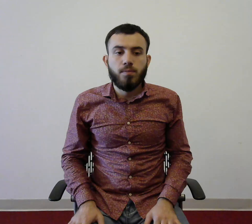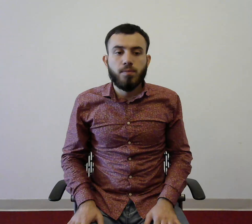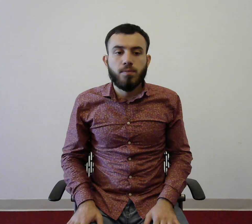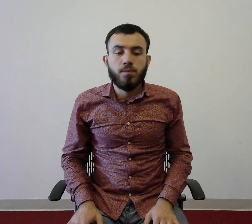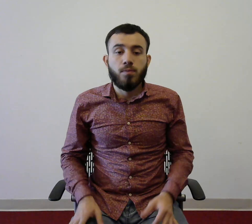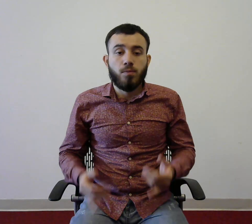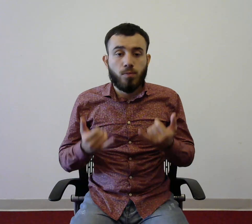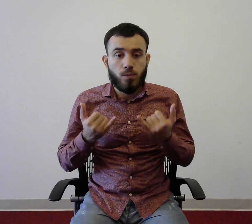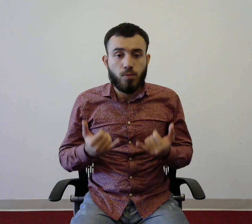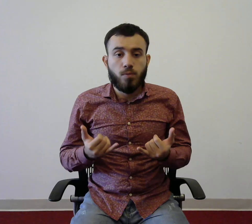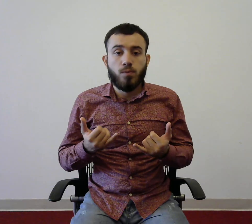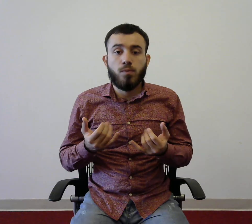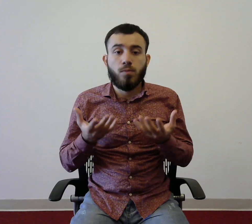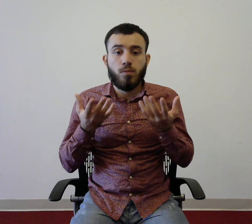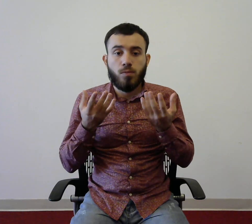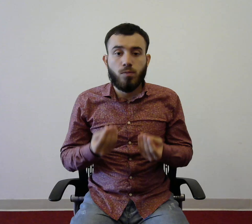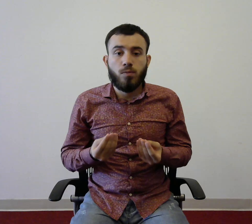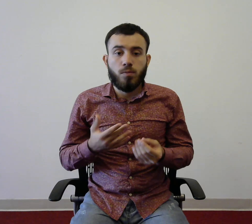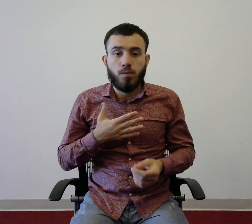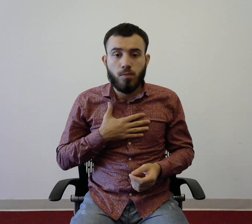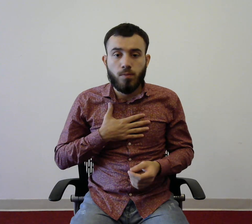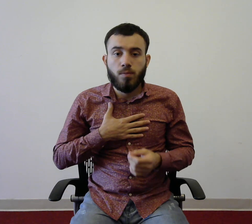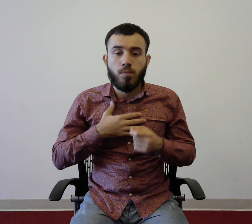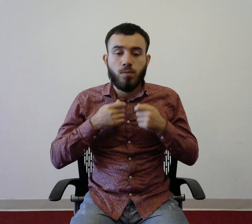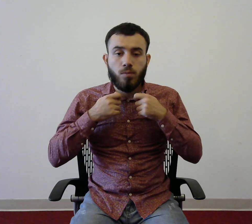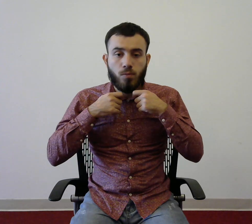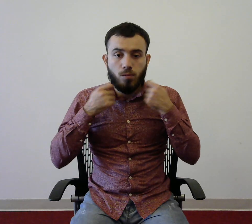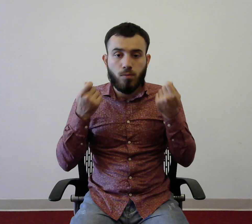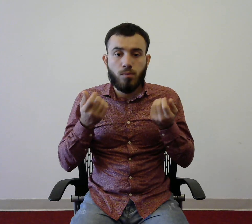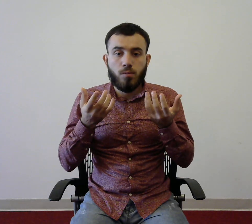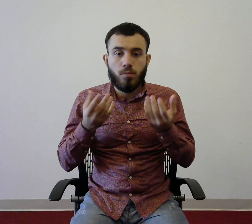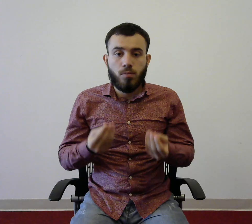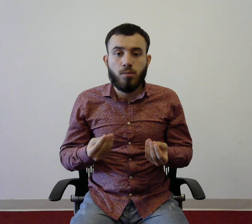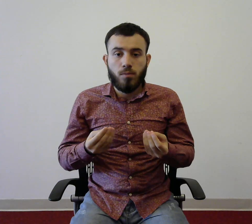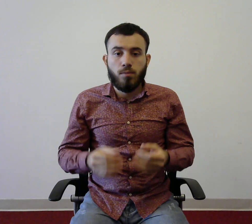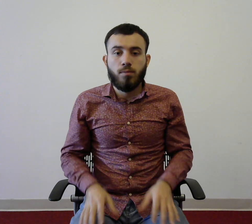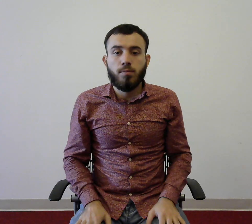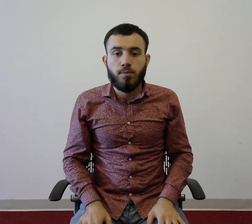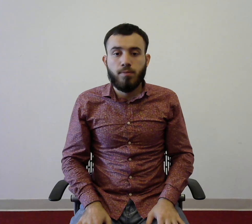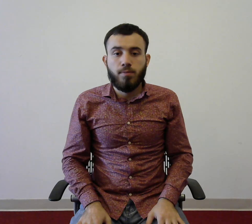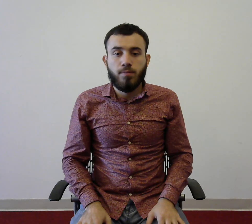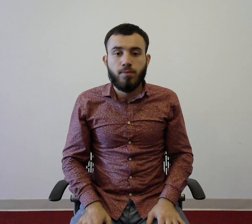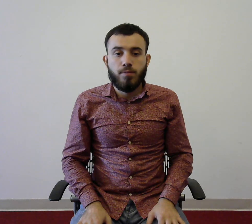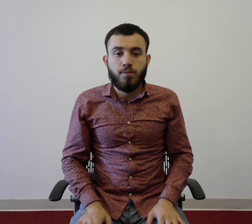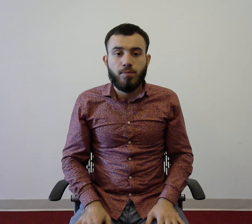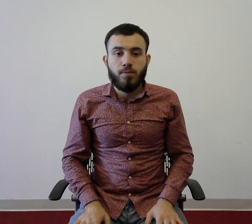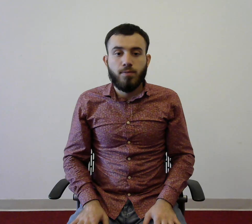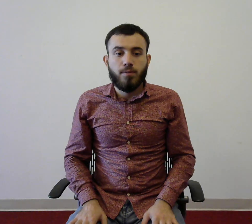Bu gün mənim ad günümdür